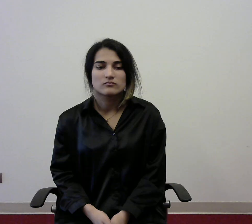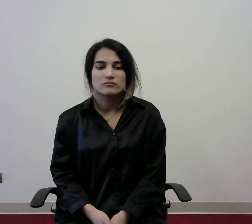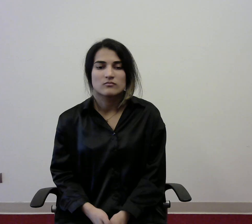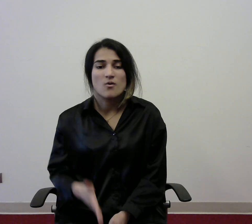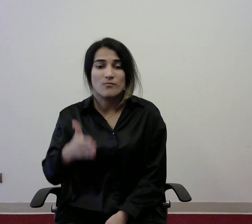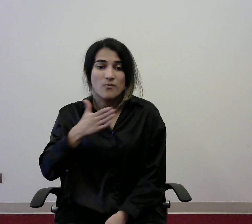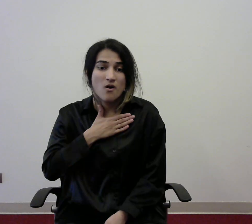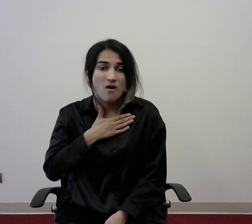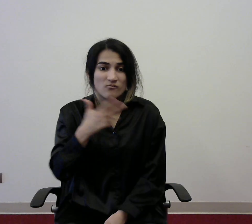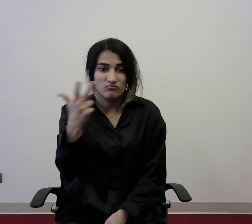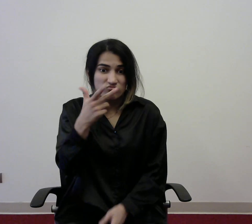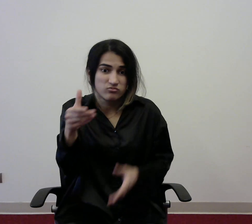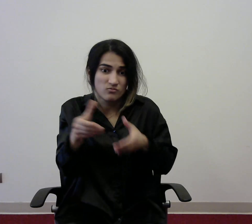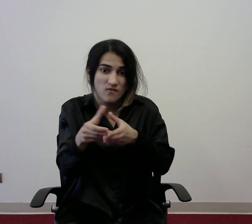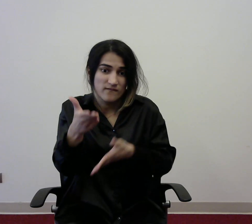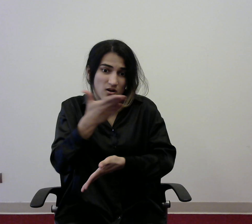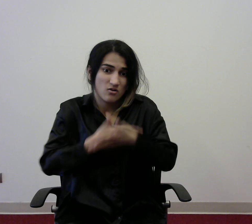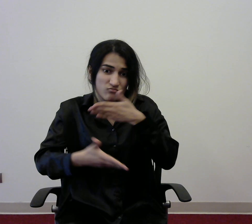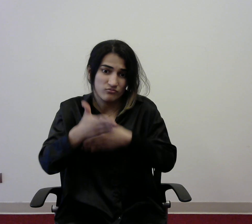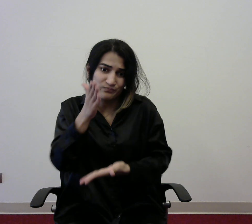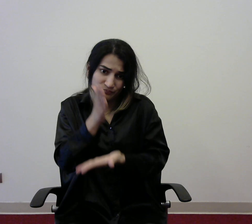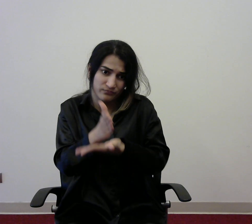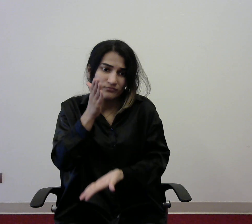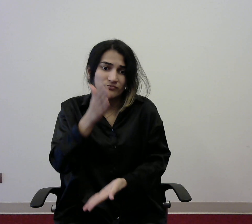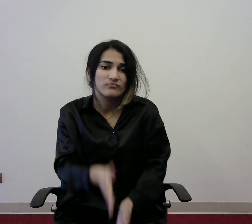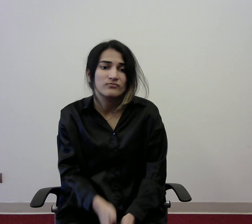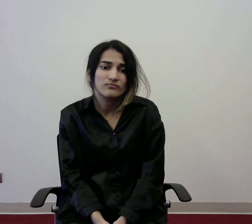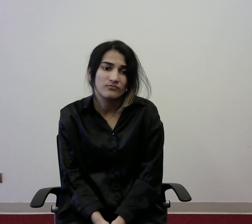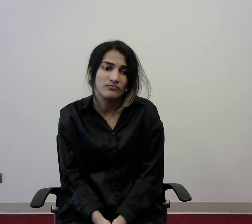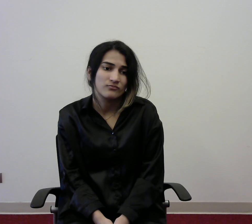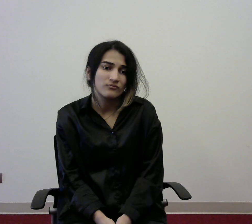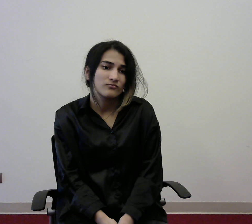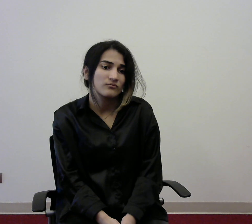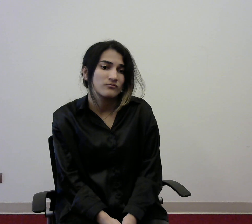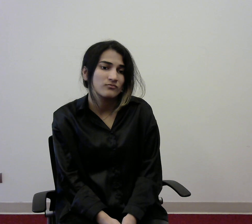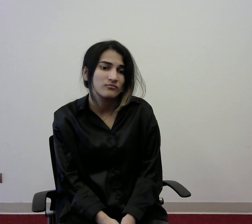Mənim üçünücü dərəcə əlilliyim var